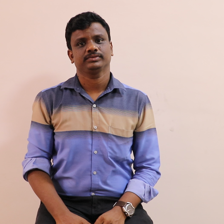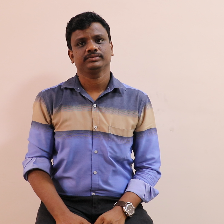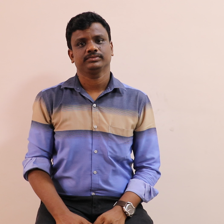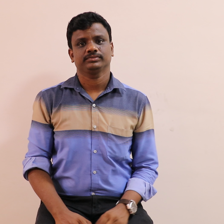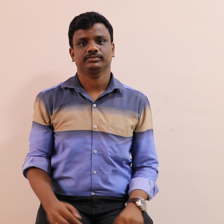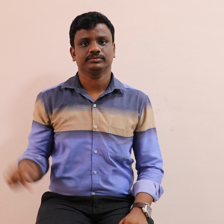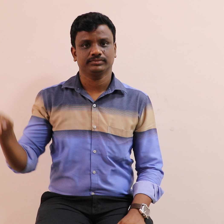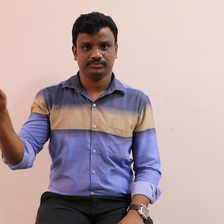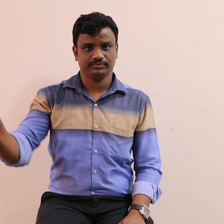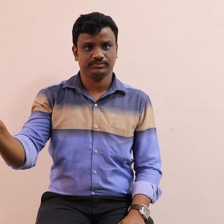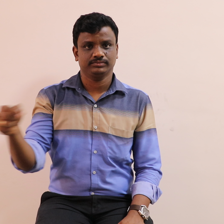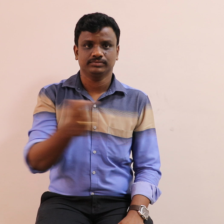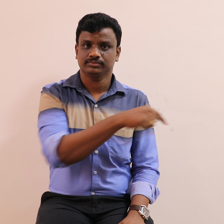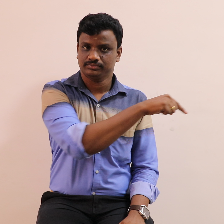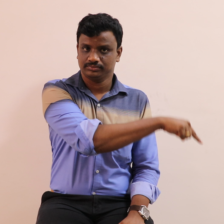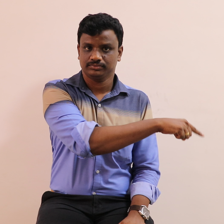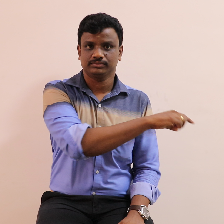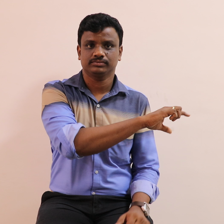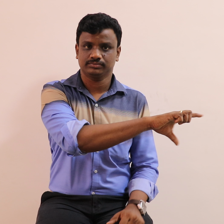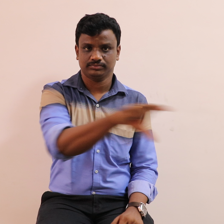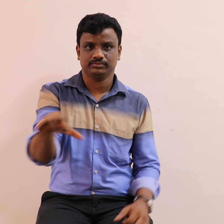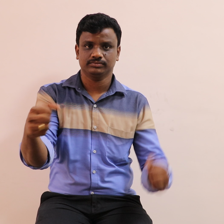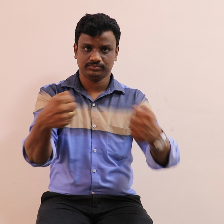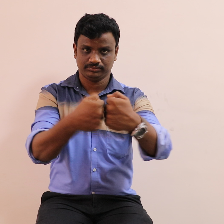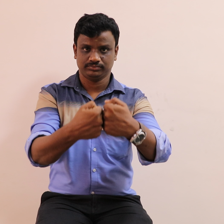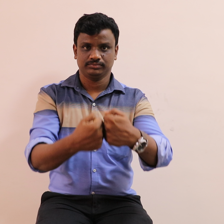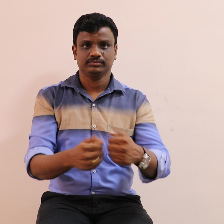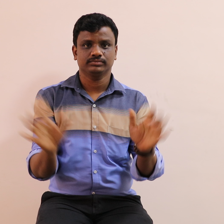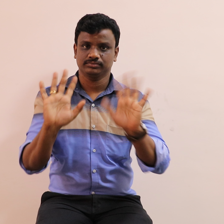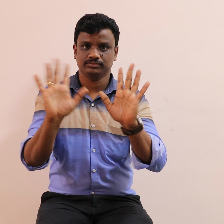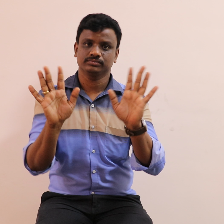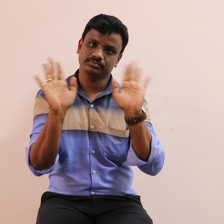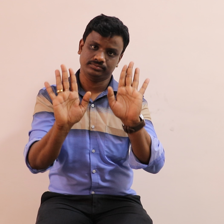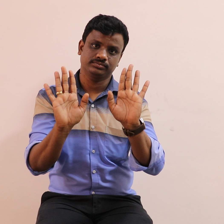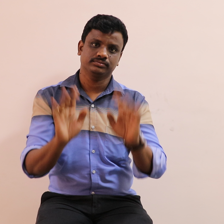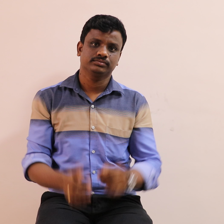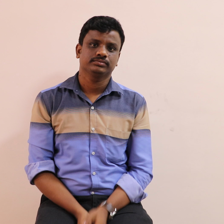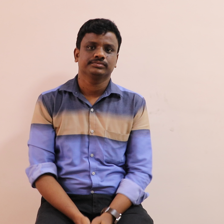now onwards he will never hurt you